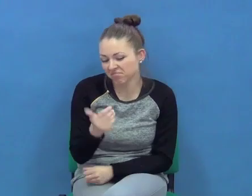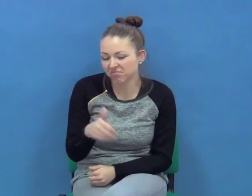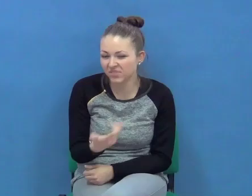Możliwe.